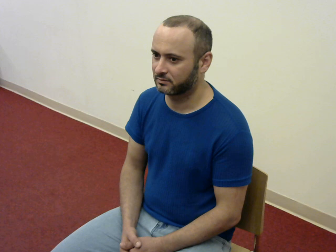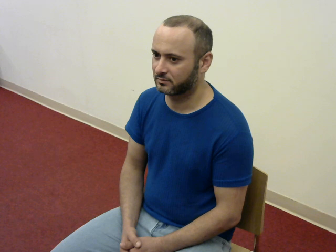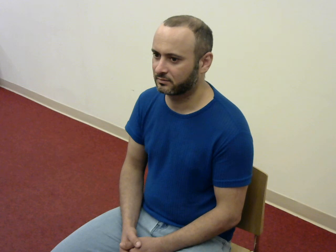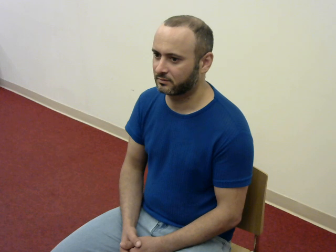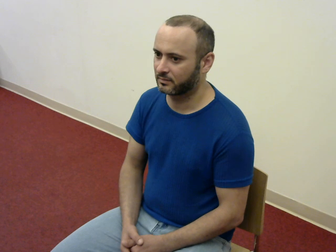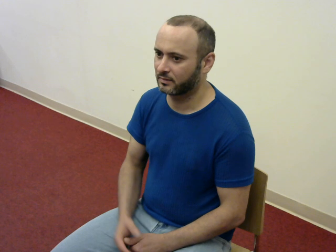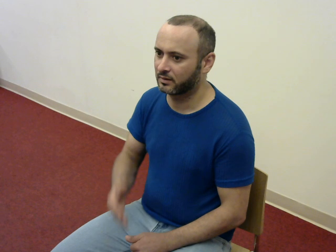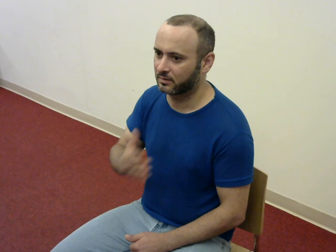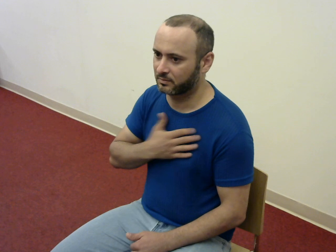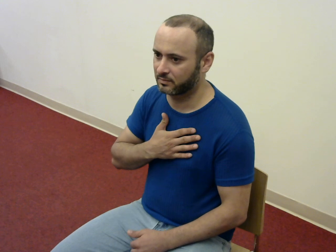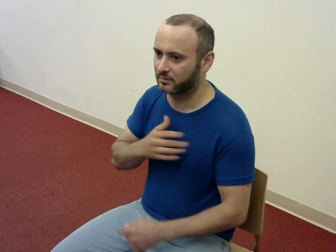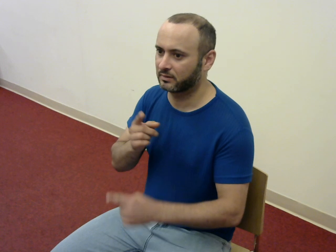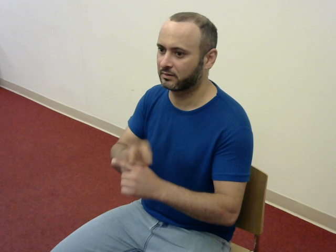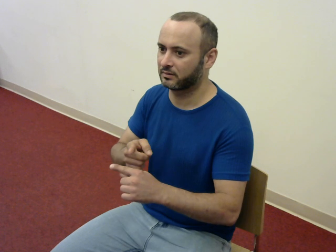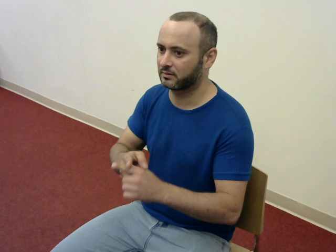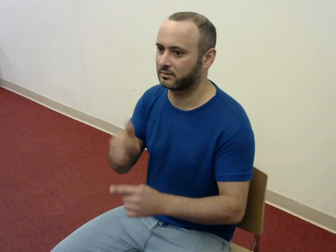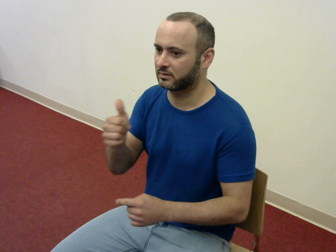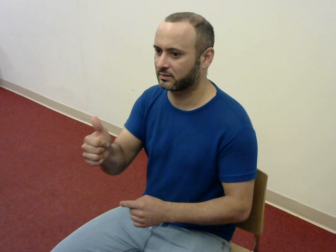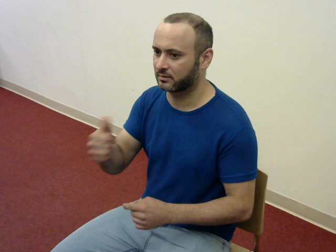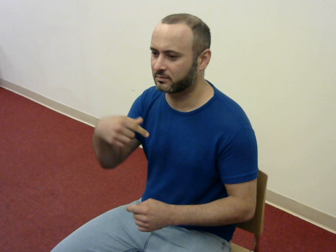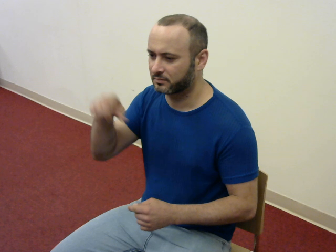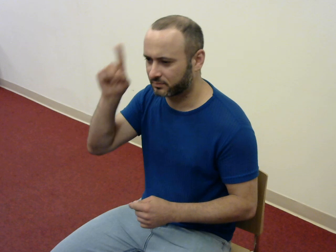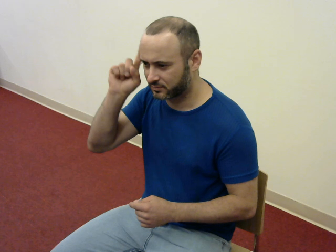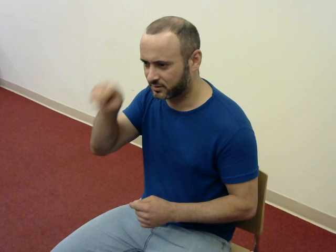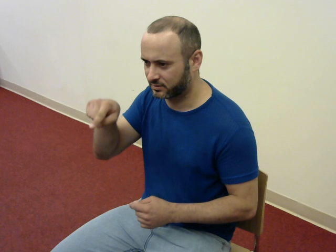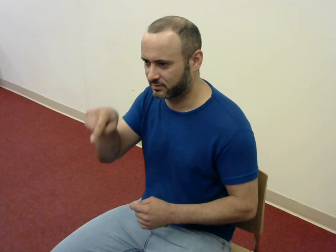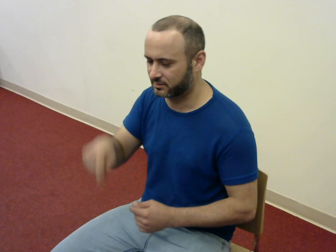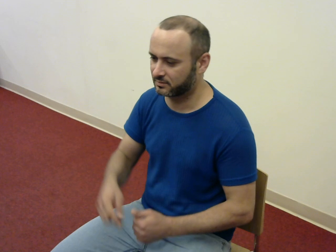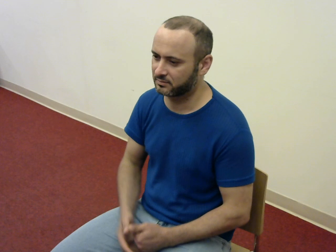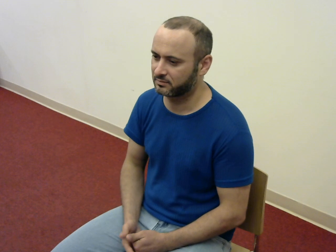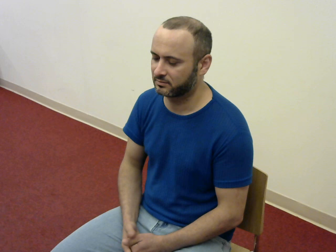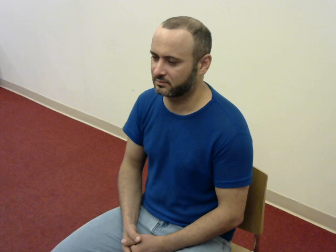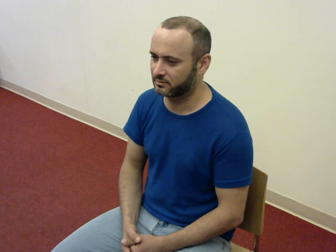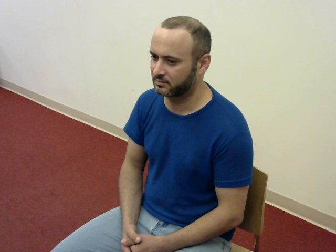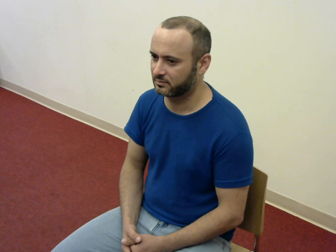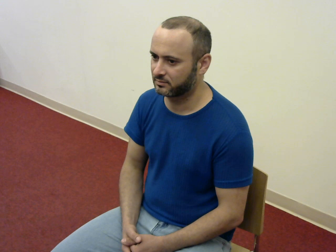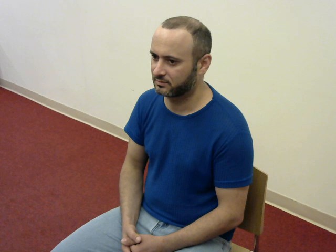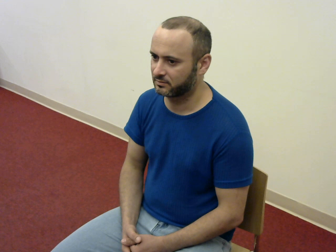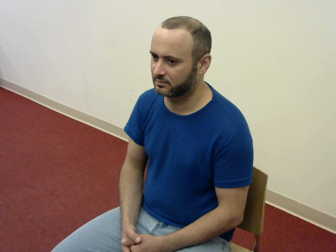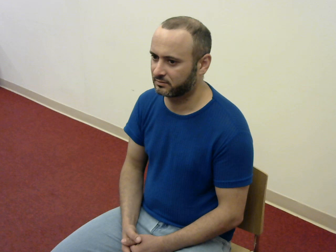Mən riyaziyyatı yaxşı bilirəm